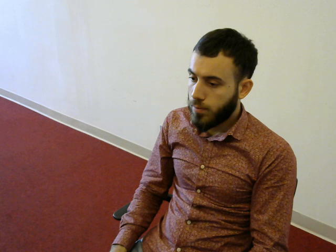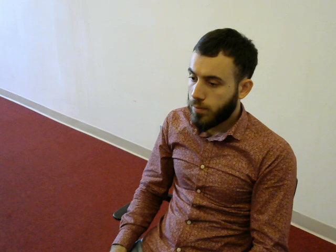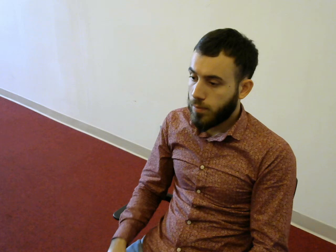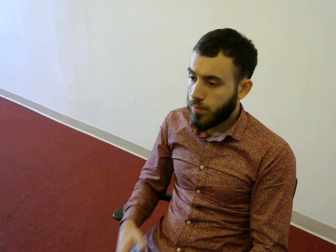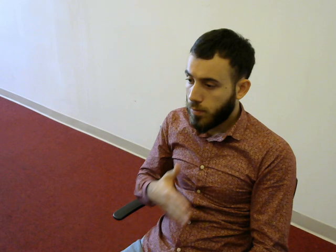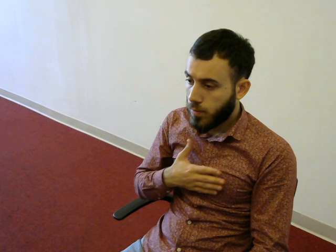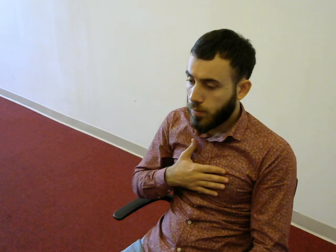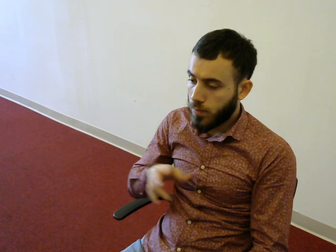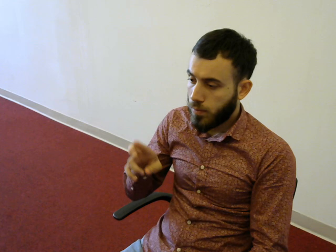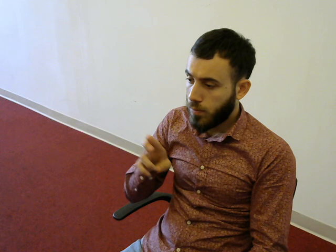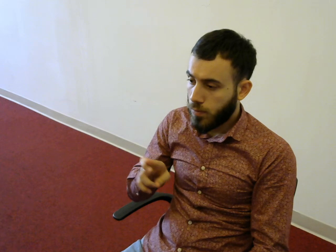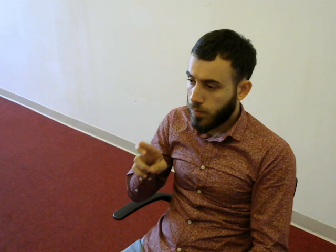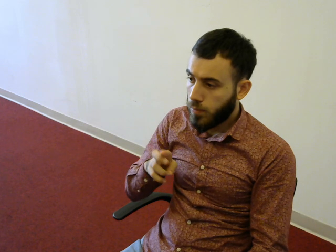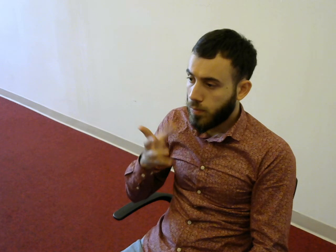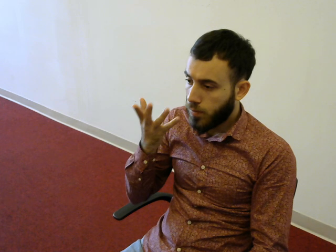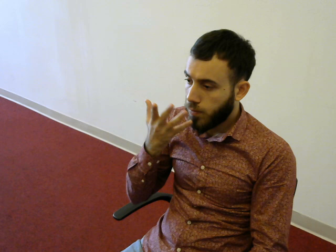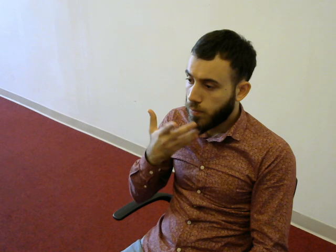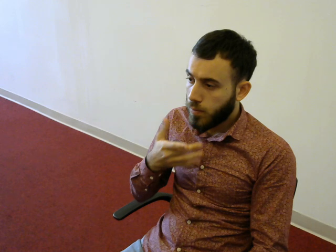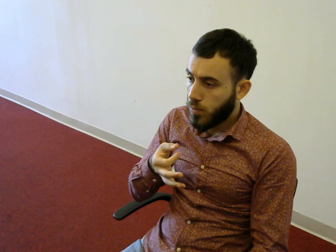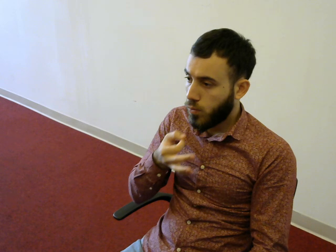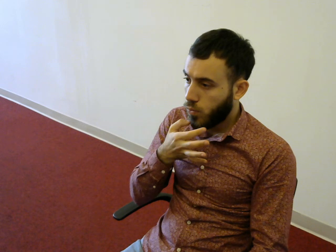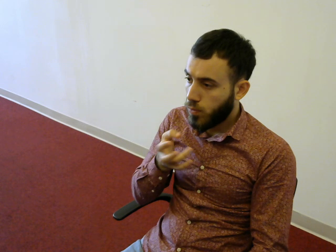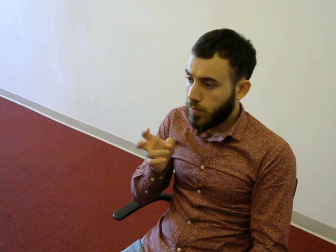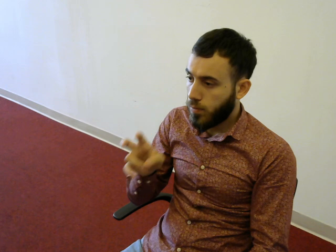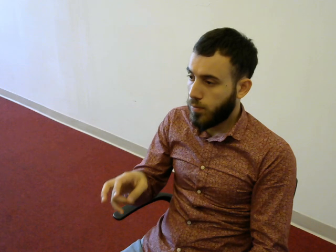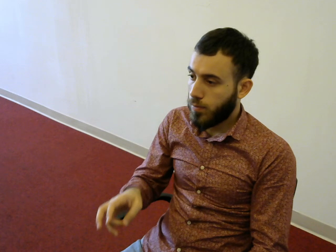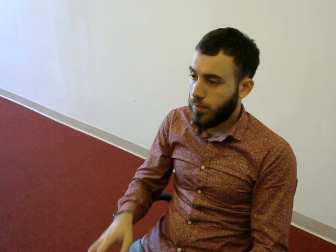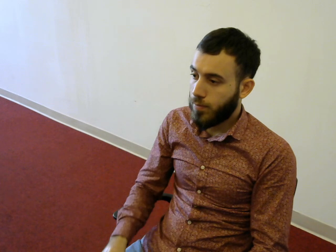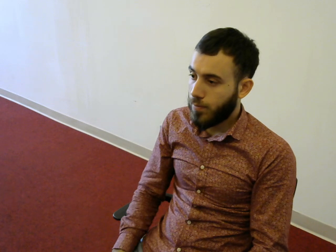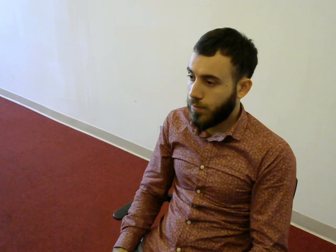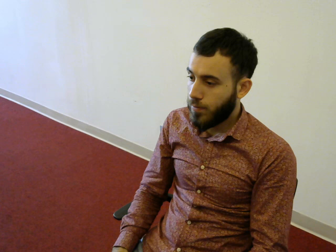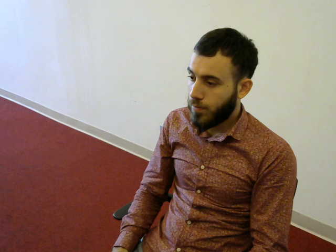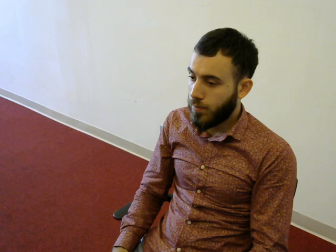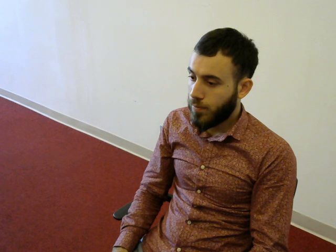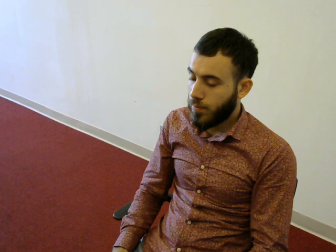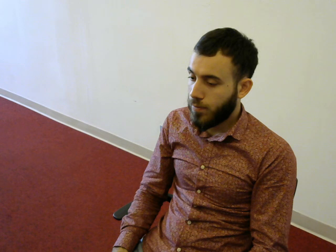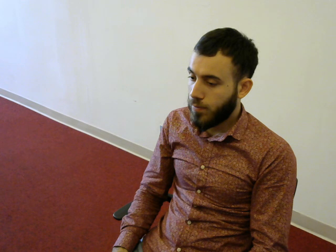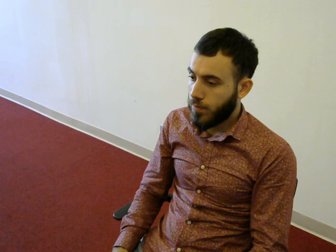Mənim bənövşəyi rəngdən xoşum gəlir